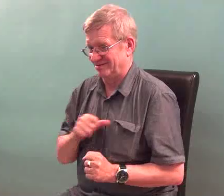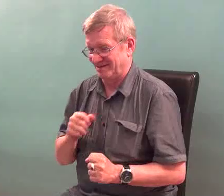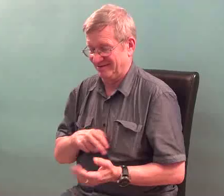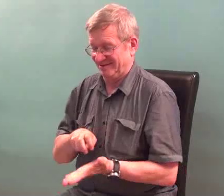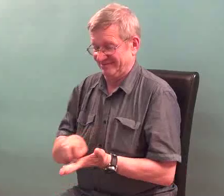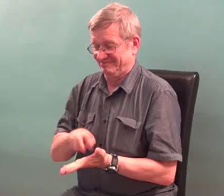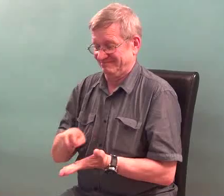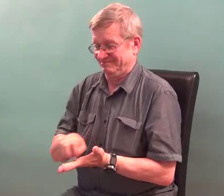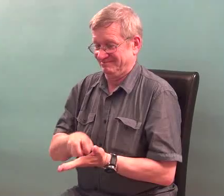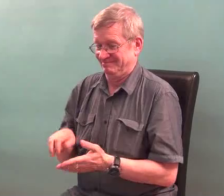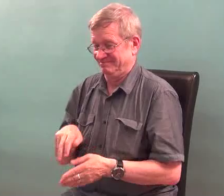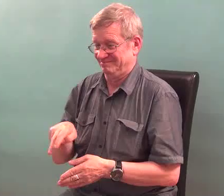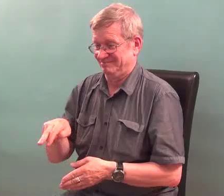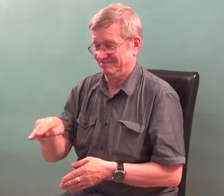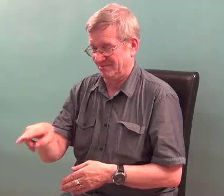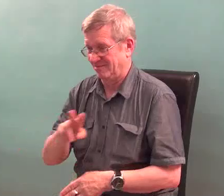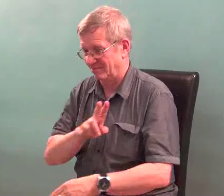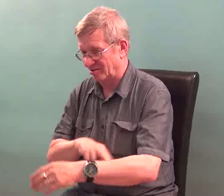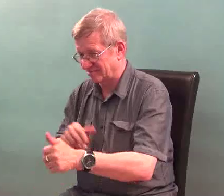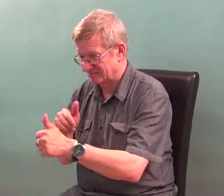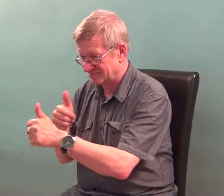Idzie, idzie, a policjant podąża za nim.